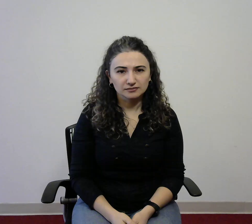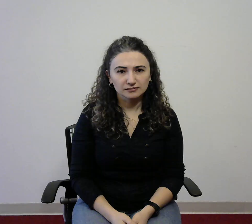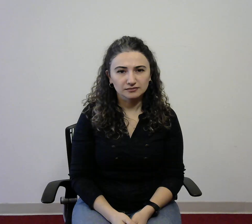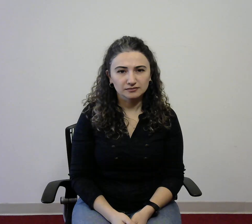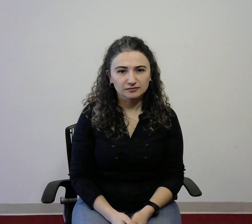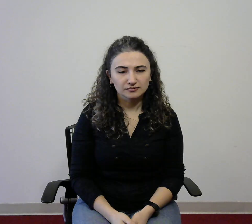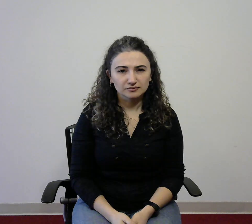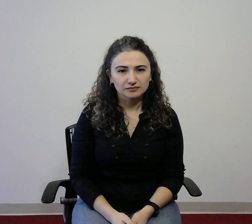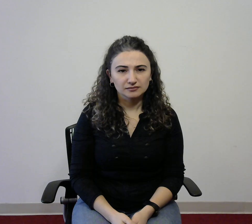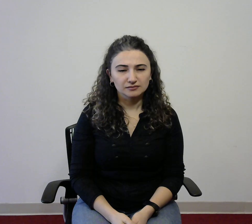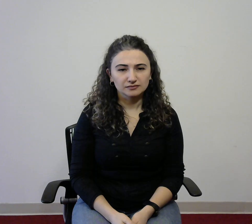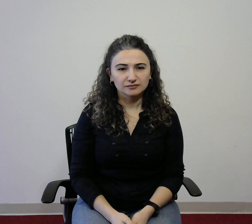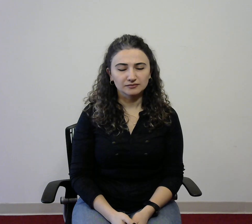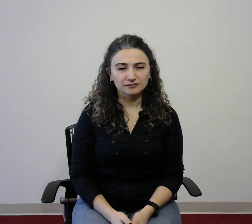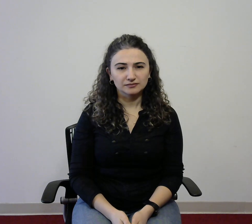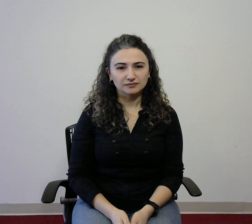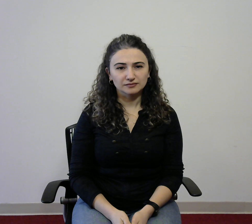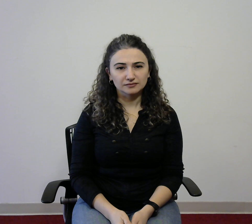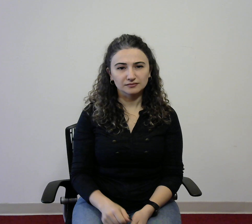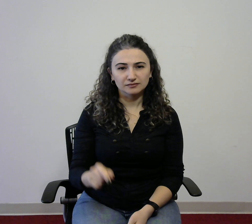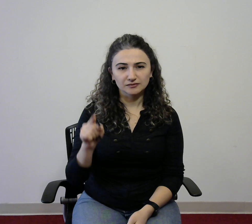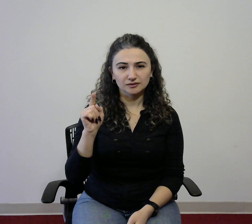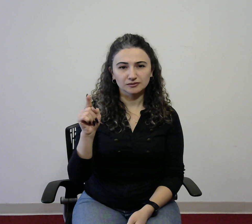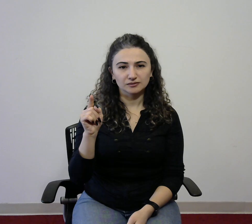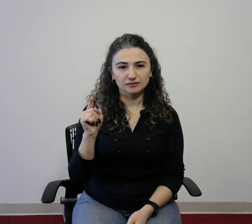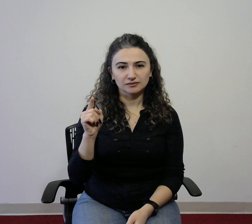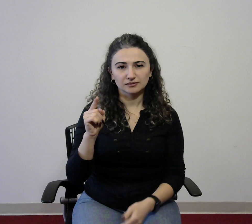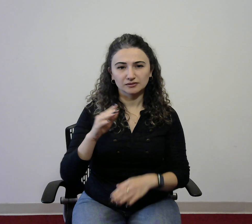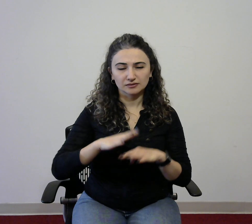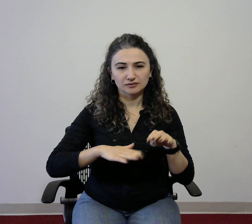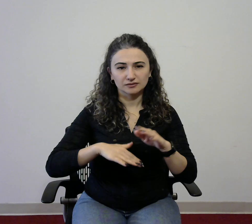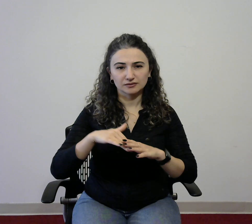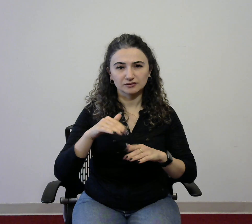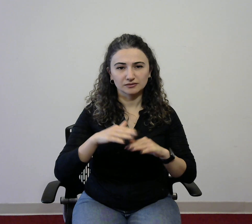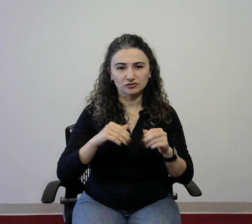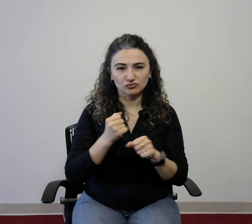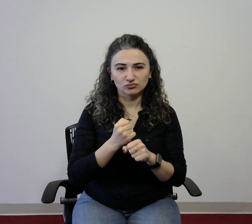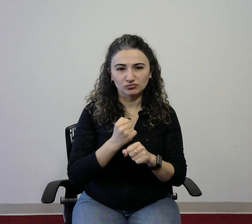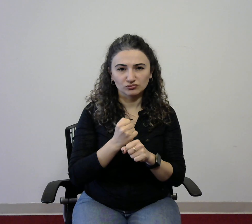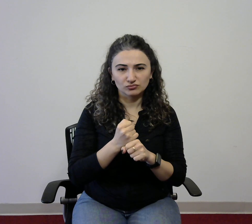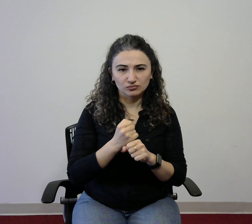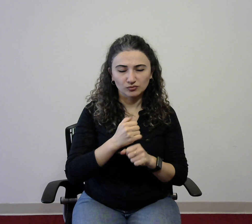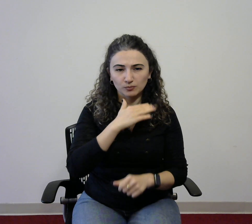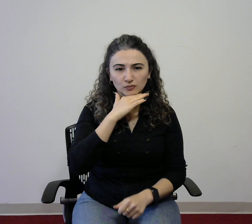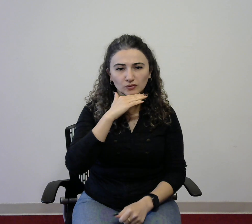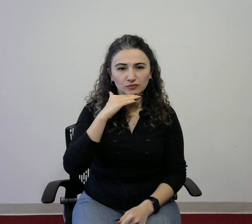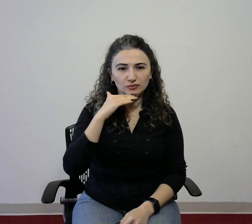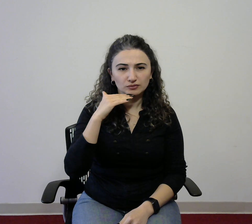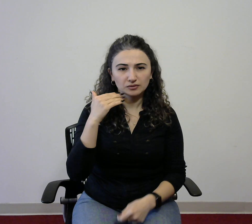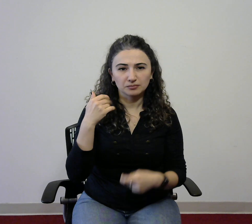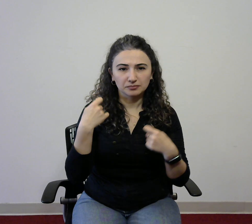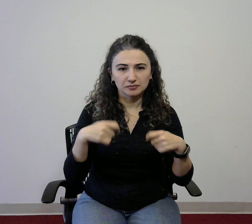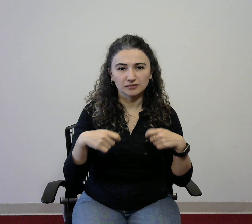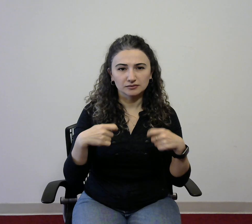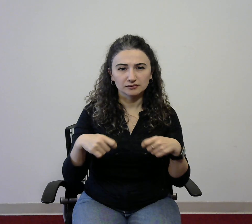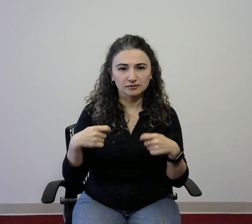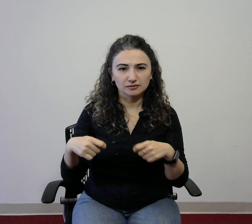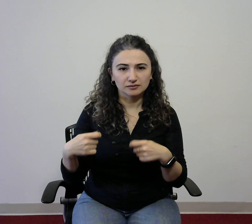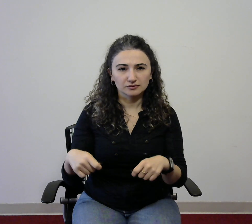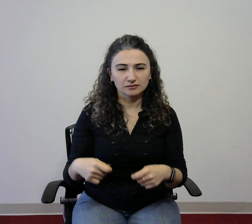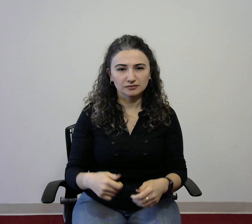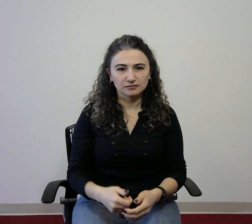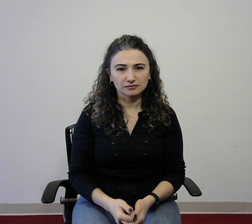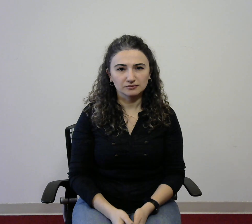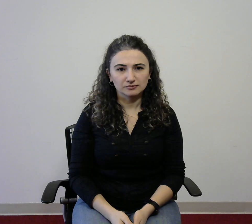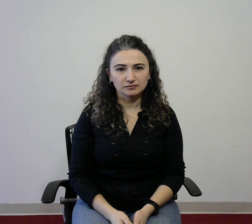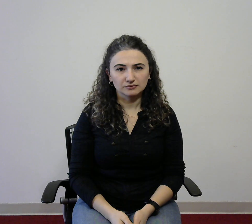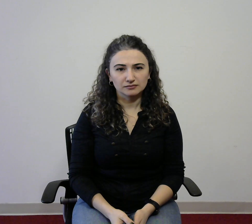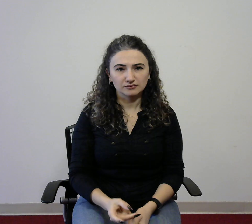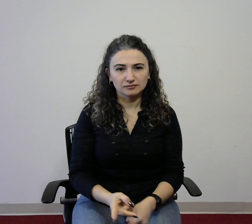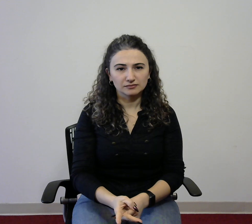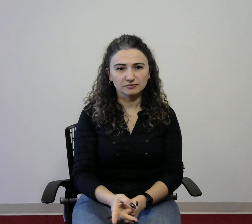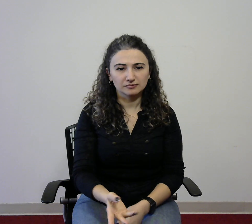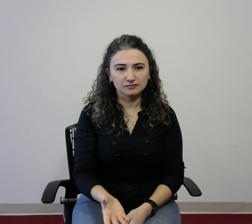Onun əl işləri çox satılır